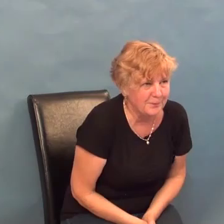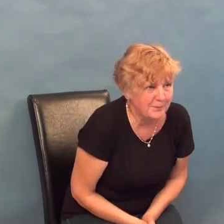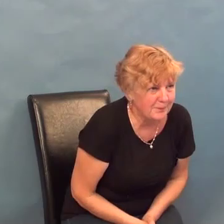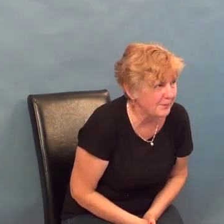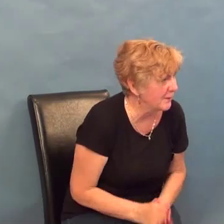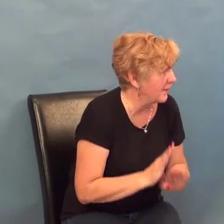Nie.